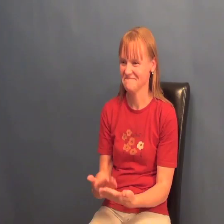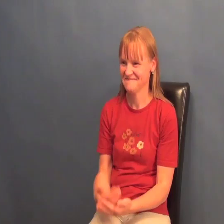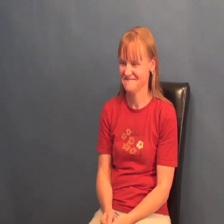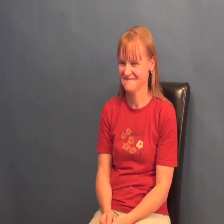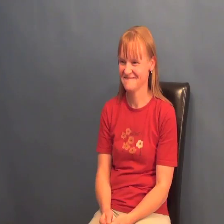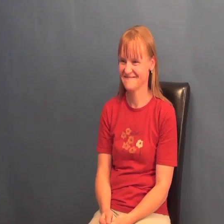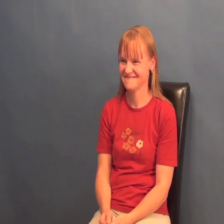Dlaczego?